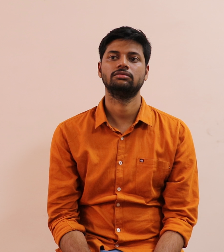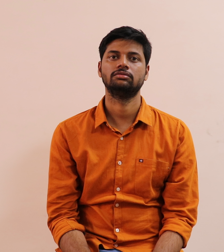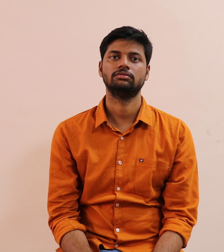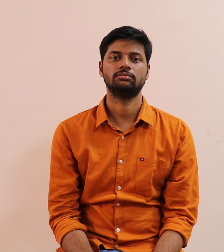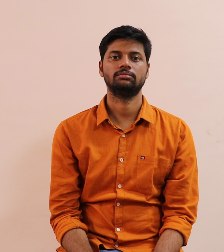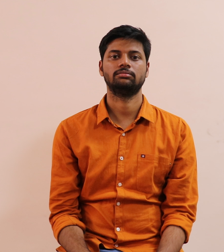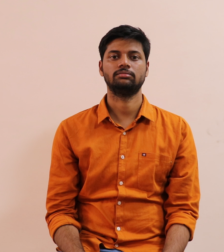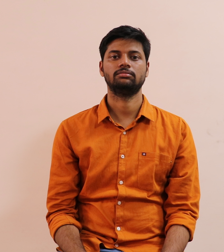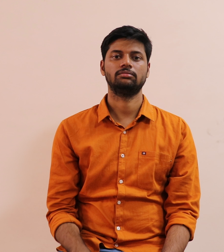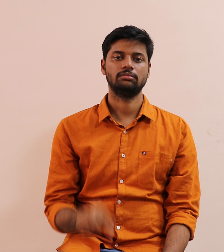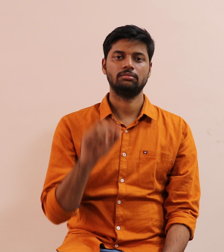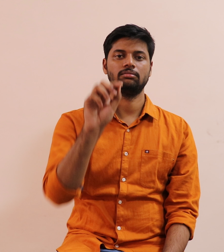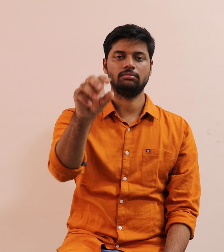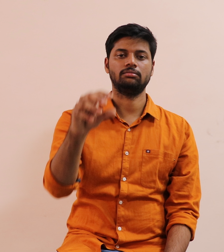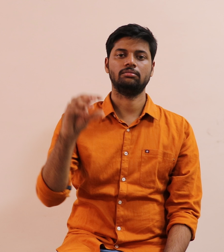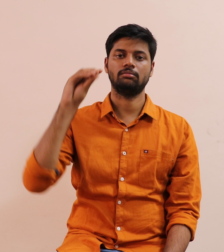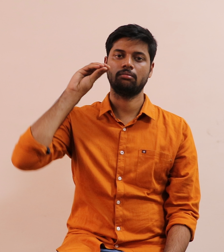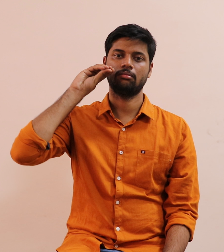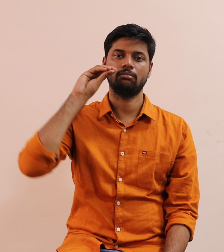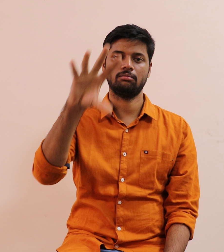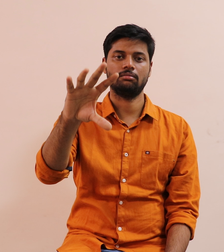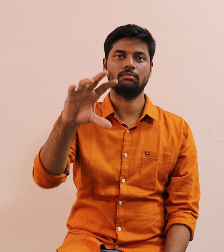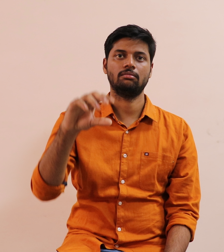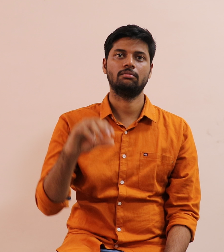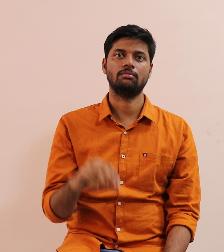you are bad